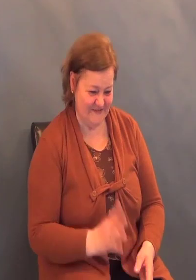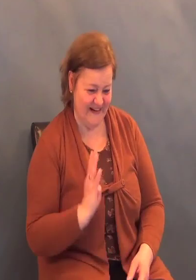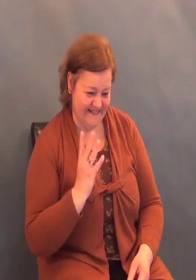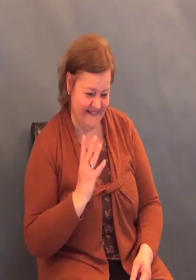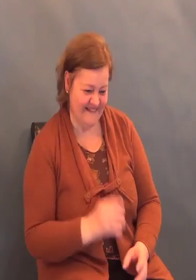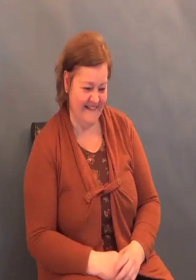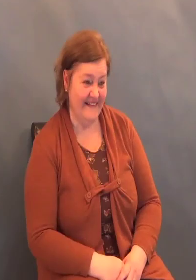Czwarty?